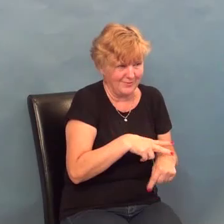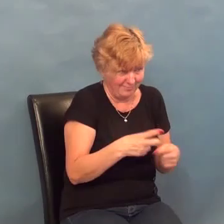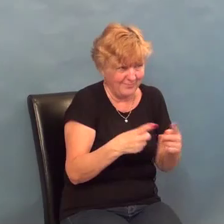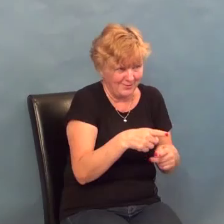Super.